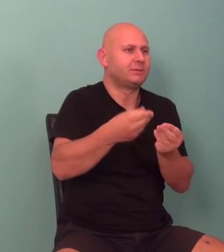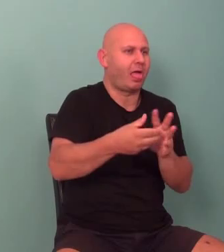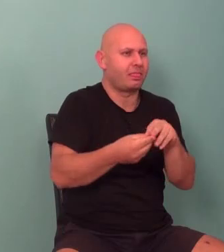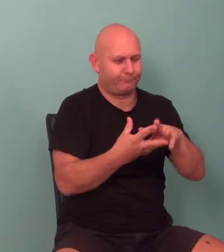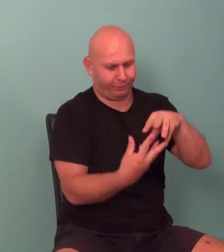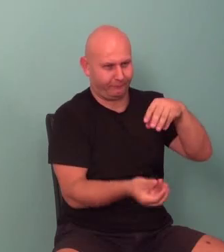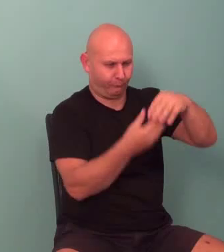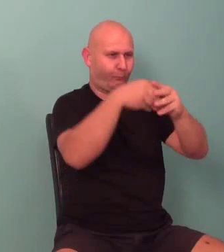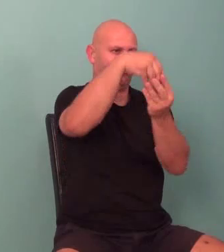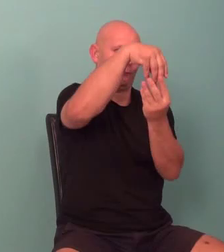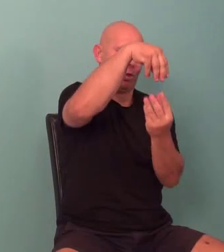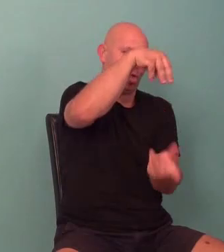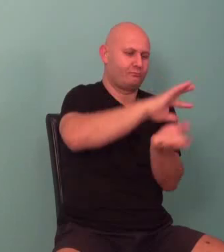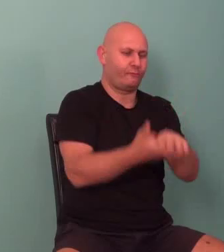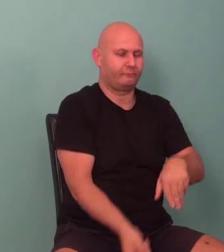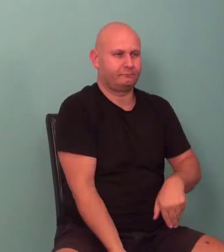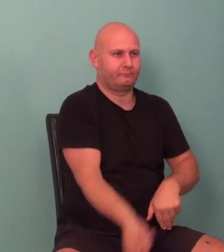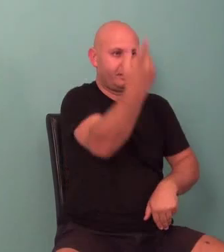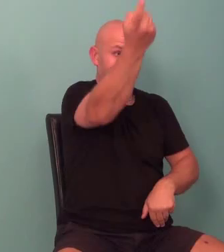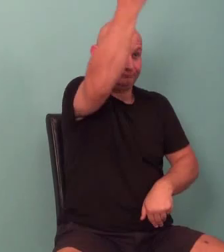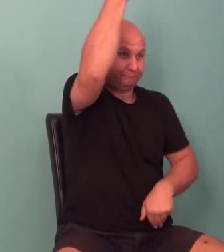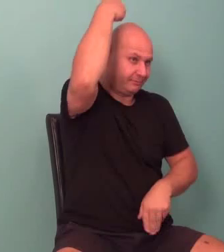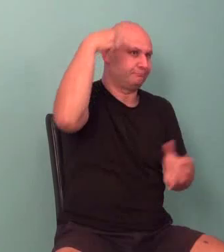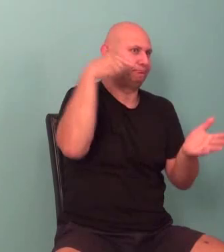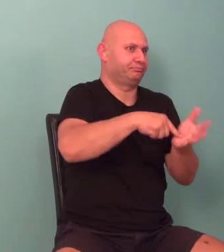Bierze coś kleistego i wrzuca to do nosidła na plecach.